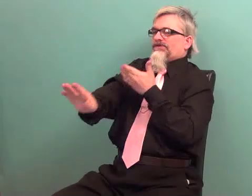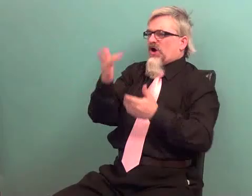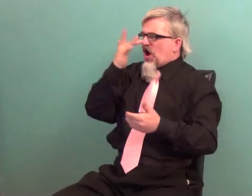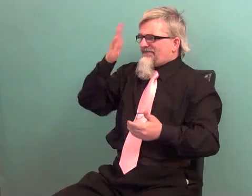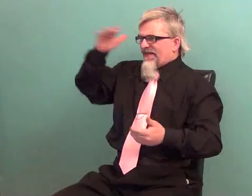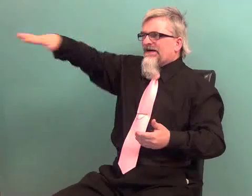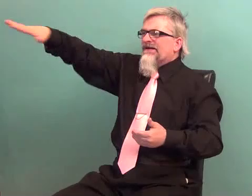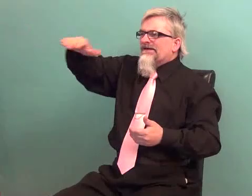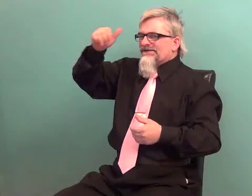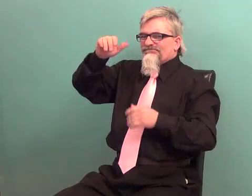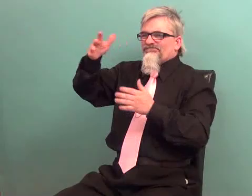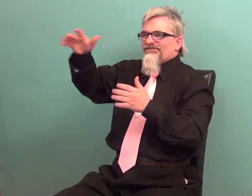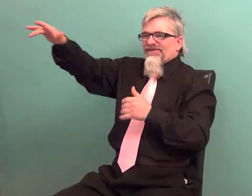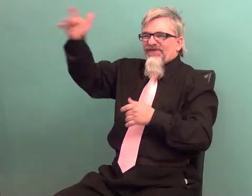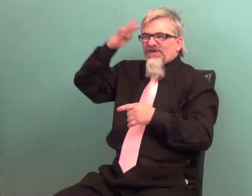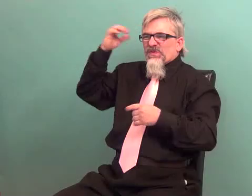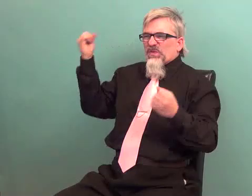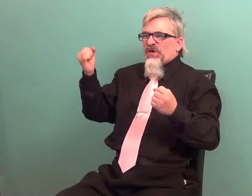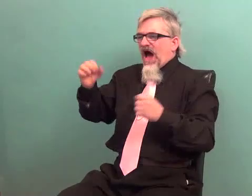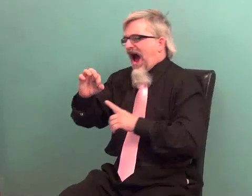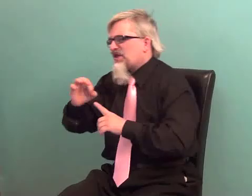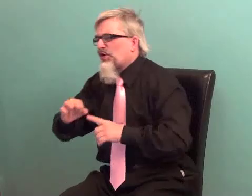Wiem, że to jest w Rosji, ale zapomniałem nazwy miejscowości. Tam, gdzie jest mocny zapach.